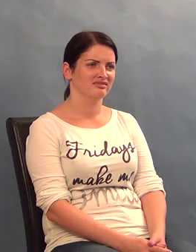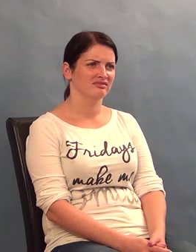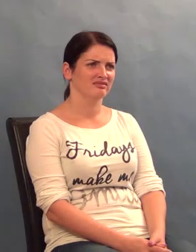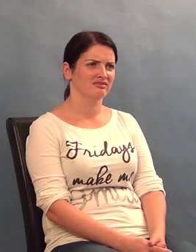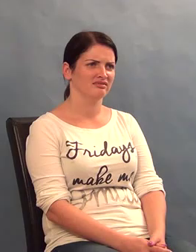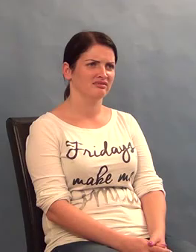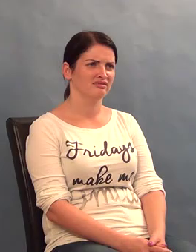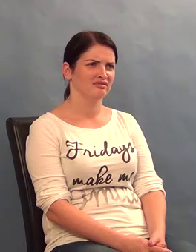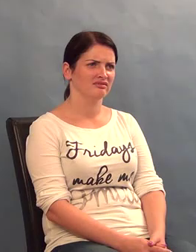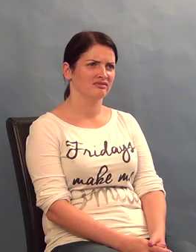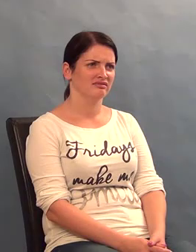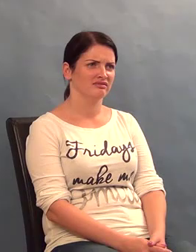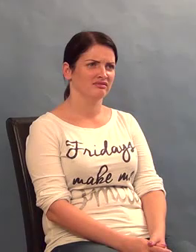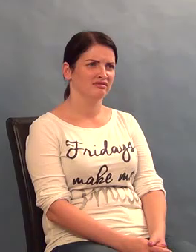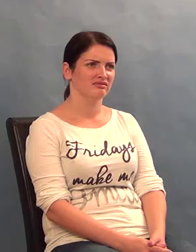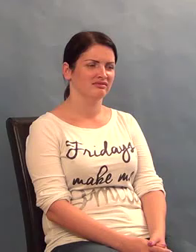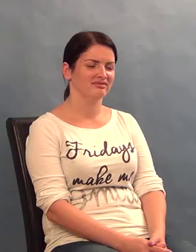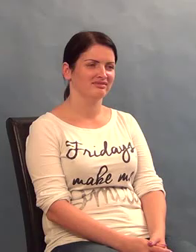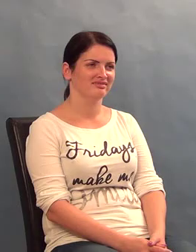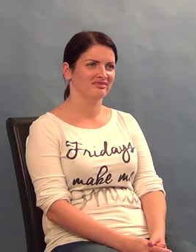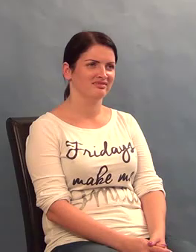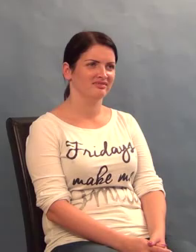W parku nikt nie używa piły, więc skąd wziąć piłę?